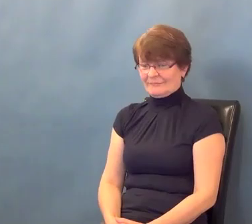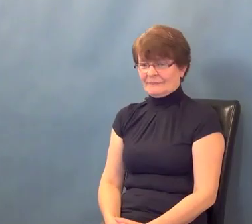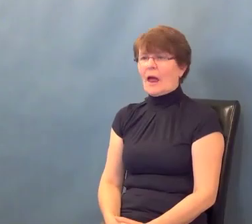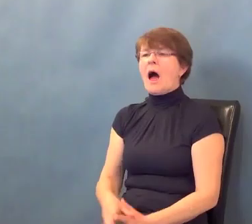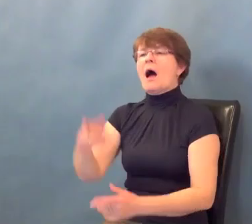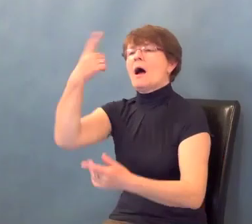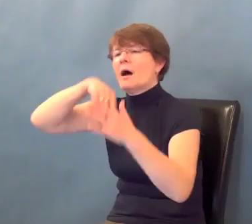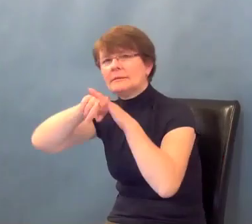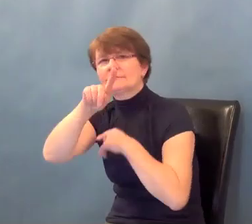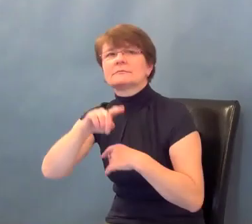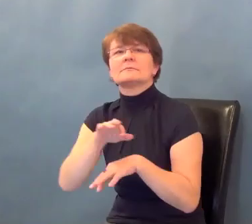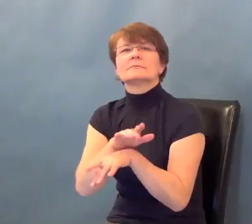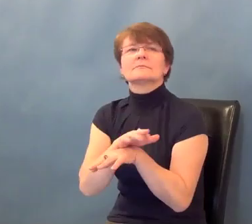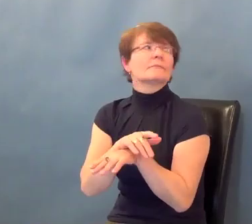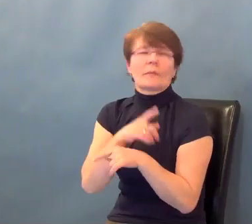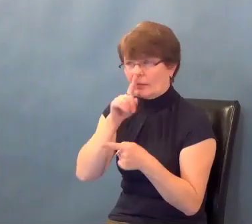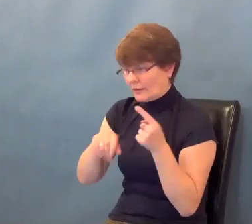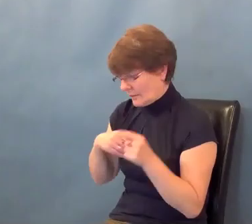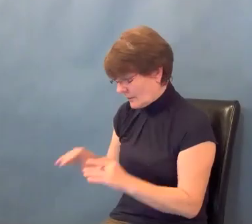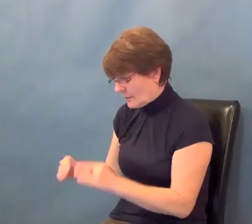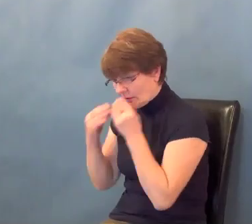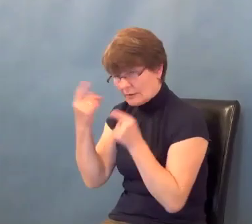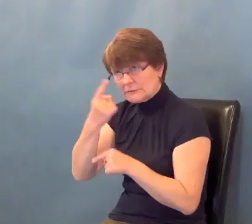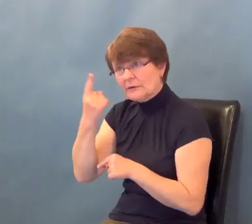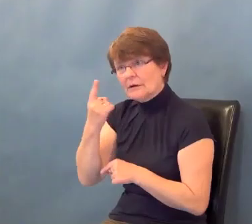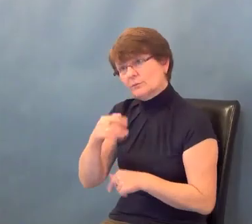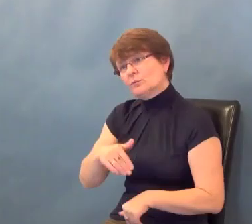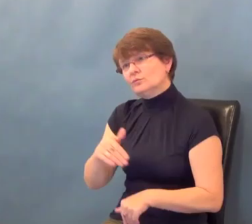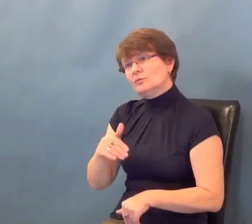Może jest zakaz jedzenia własnego prowiantu? W restauracji potajemnie, nie licząc się z konsekwencjami.